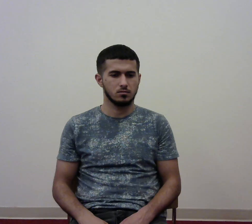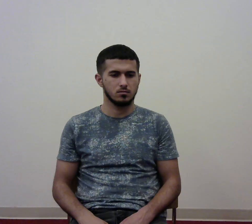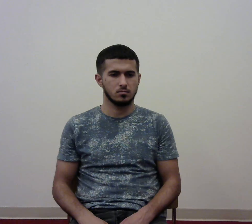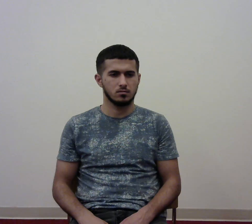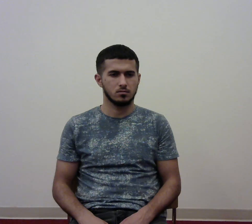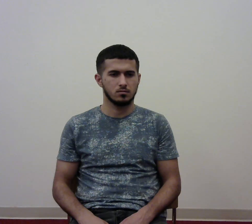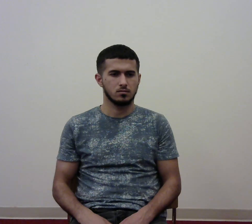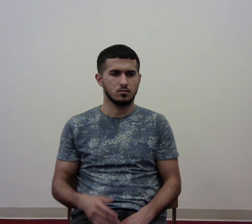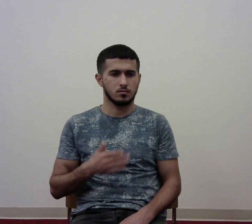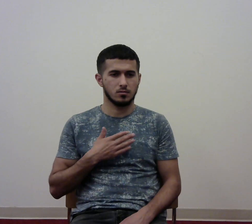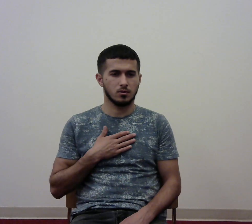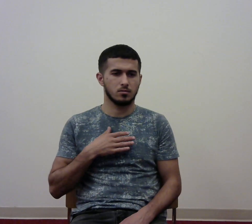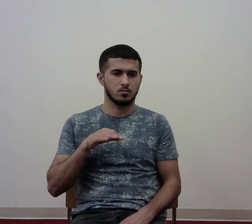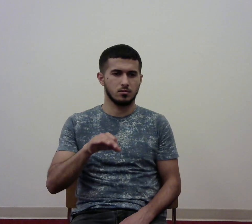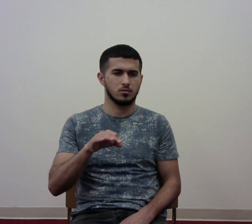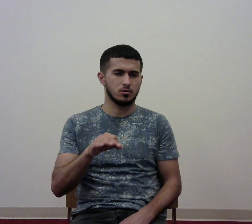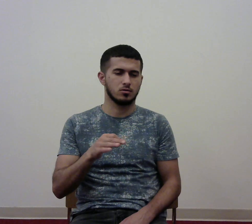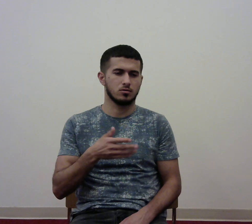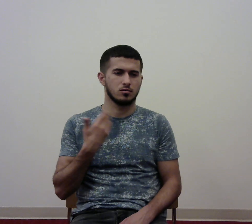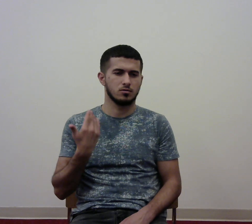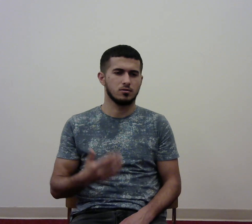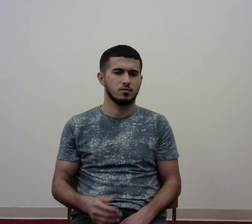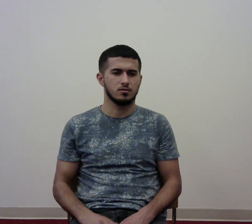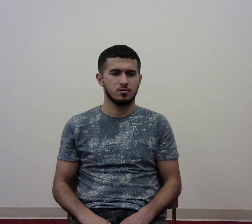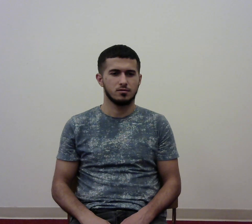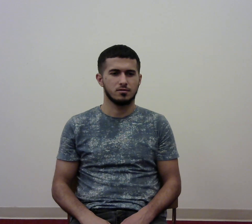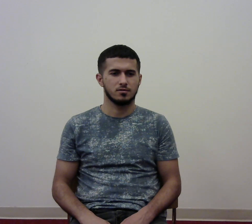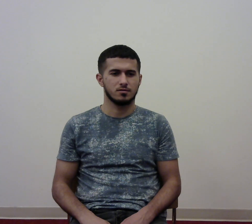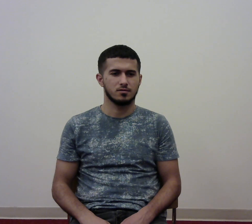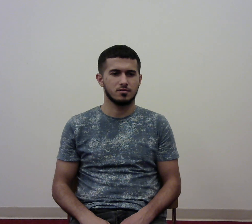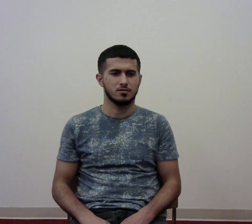Mənim avtomobilim yoxdur